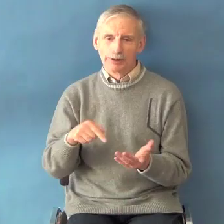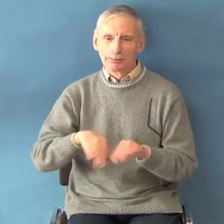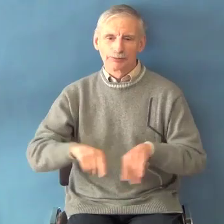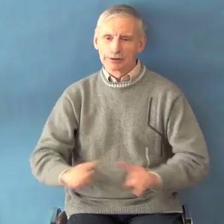Nie wolno tam pływać.